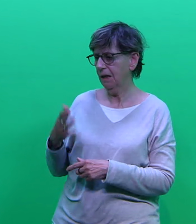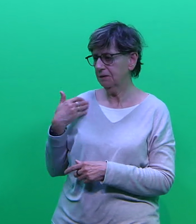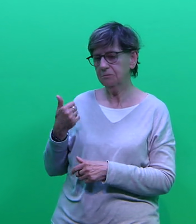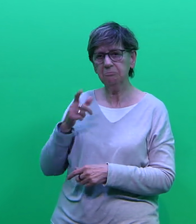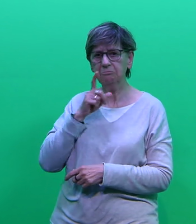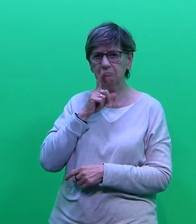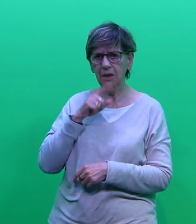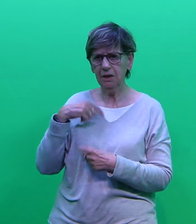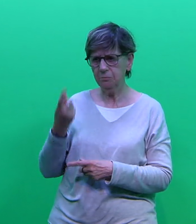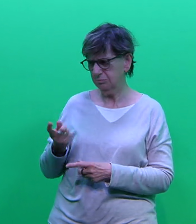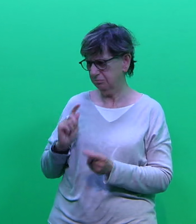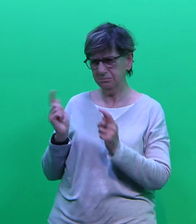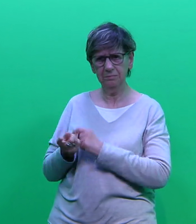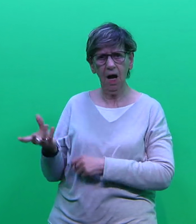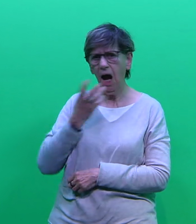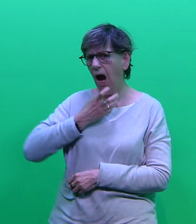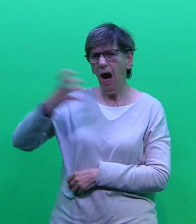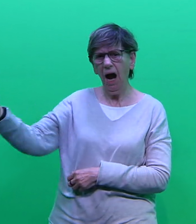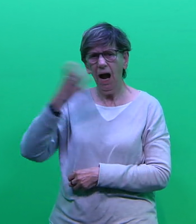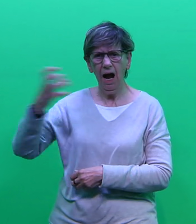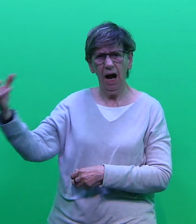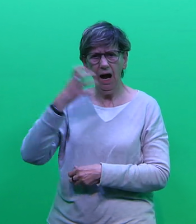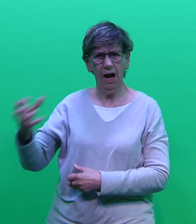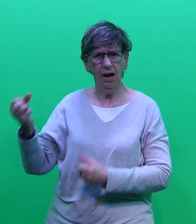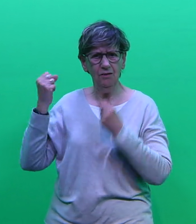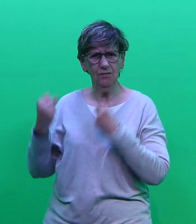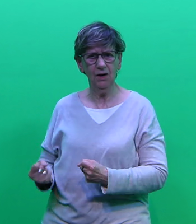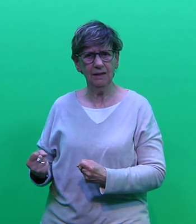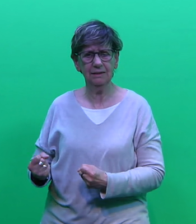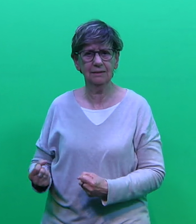Abans era més callat però ha canviat i crida fort.